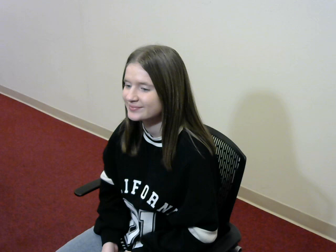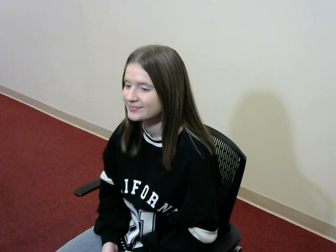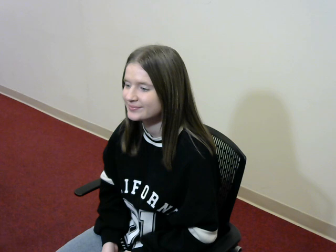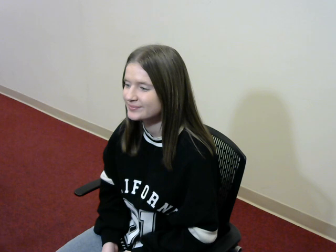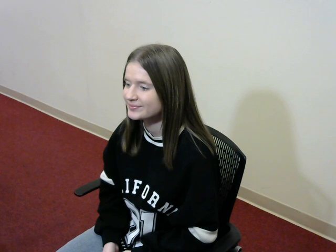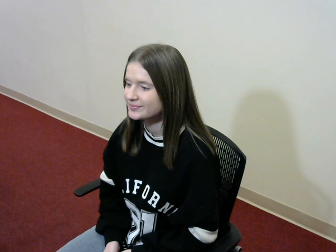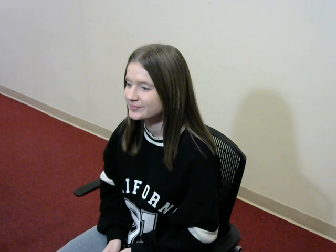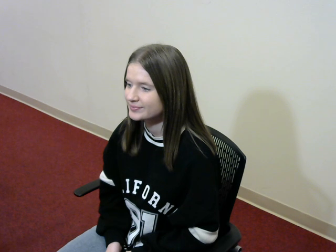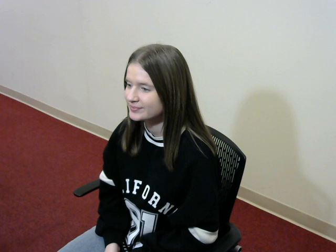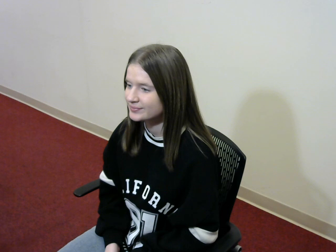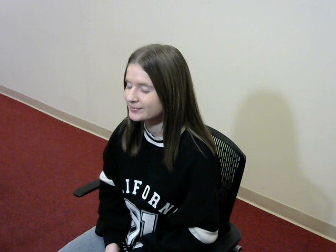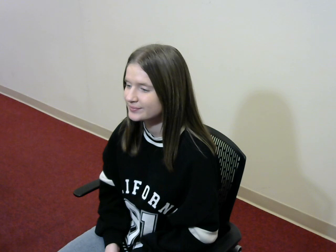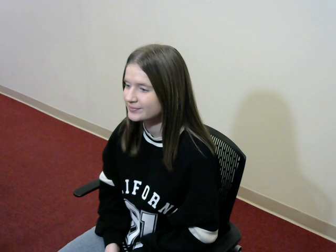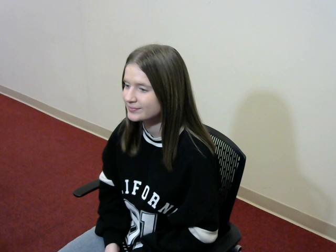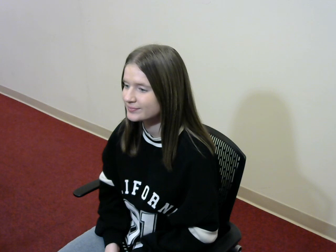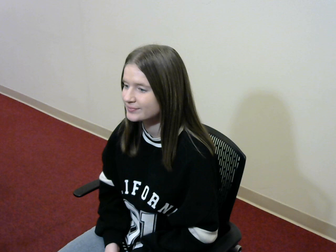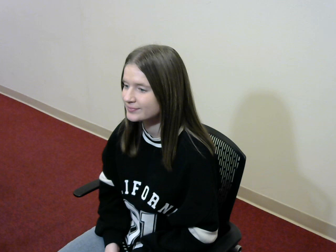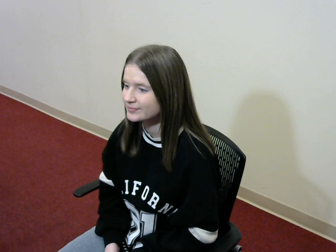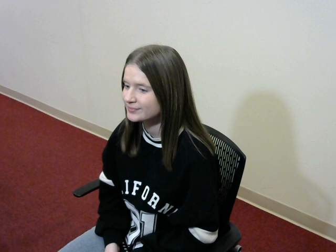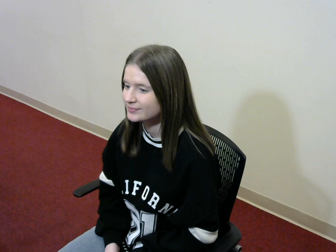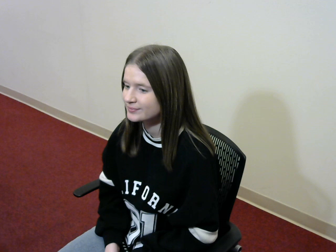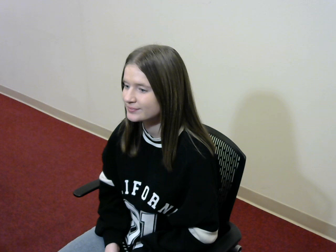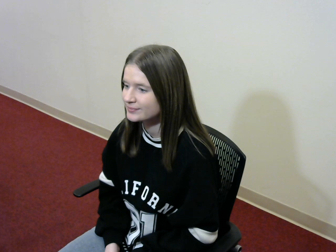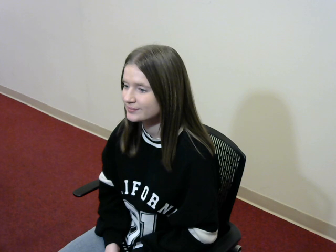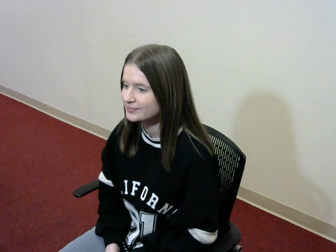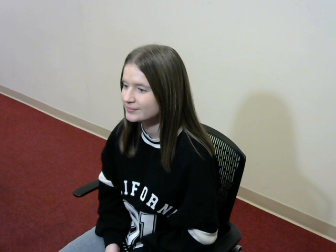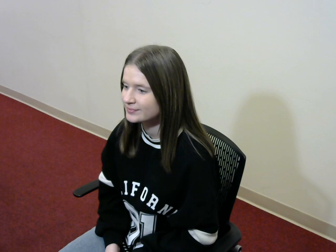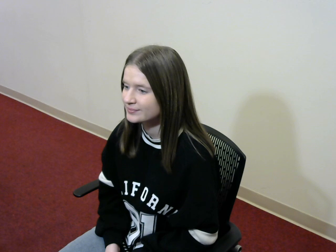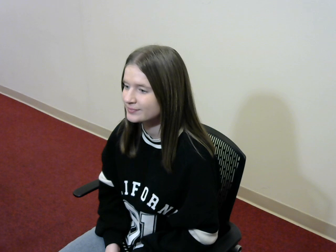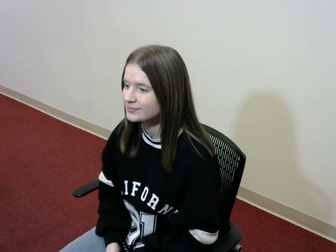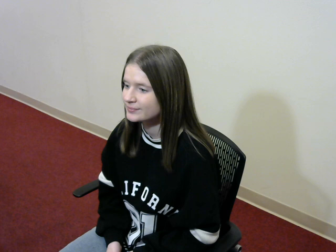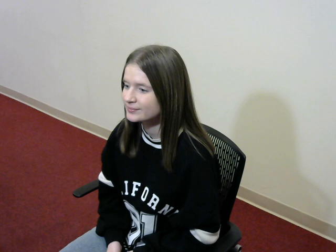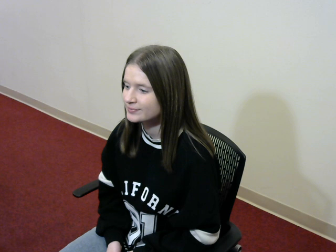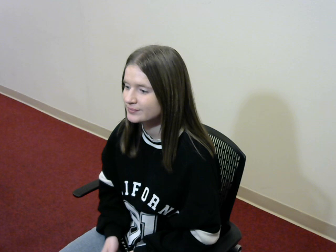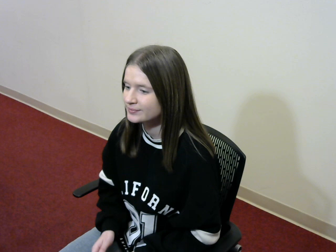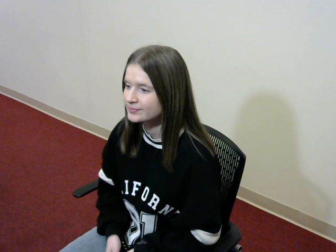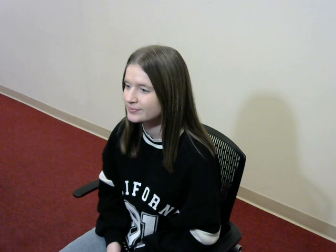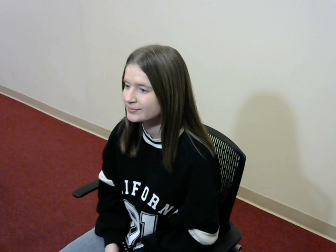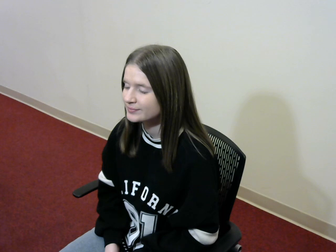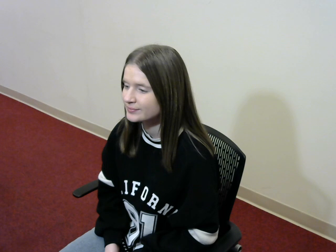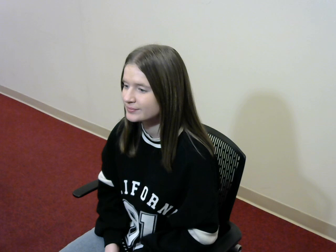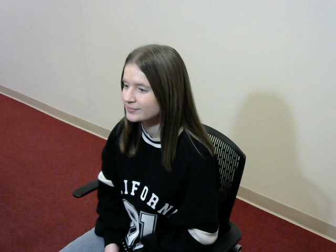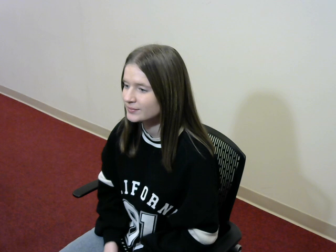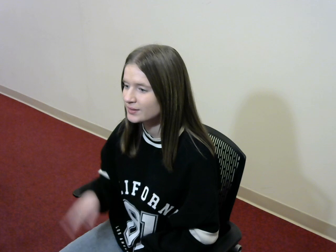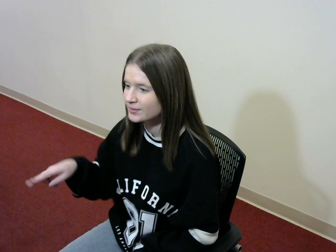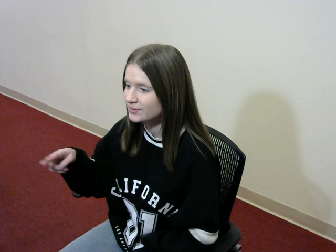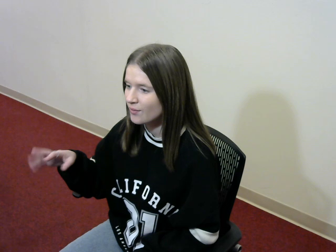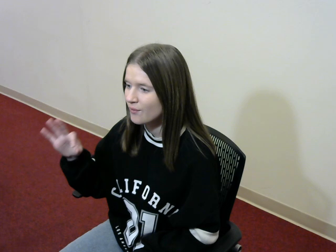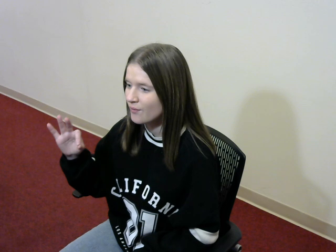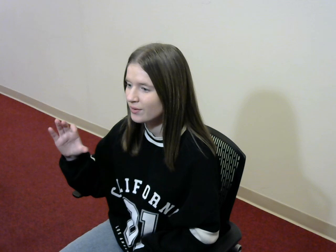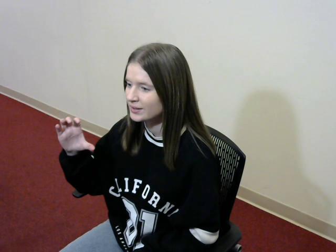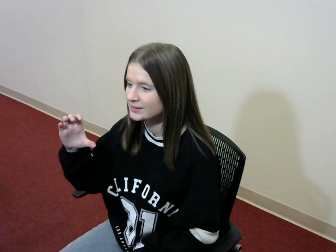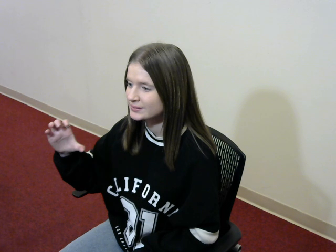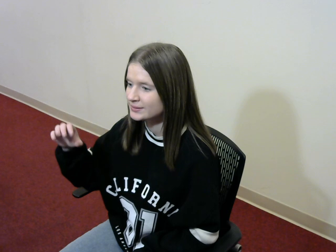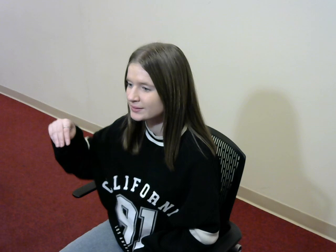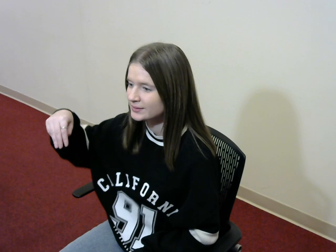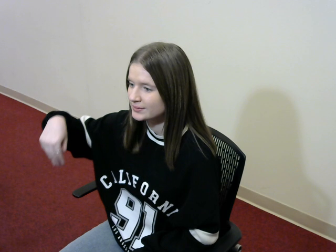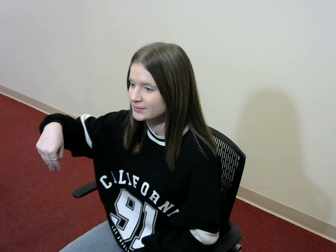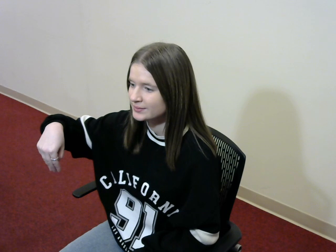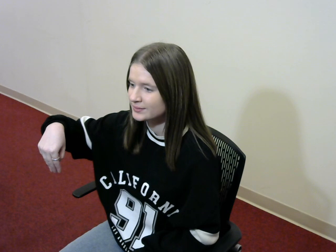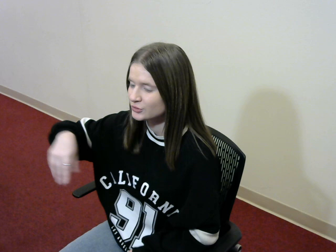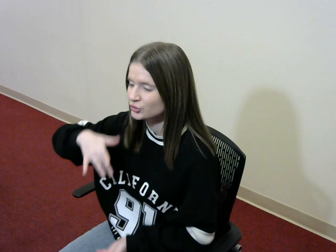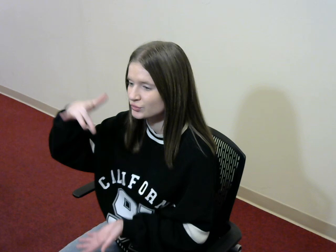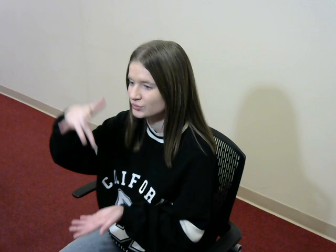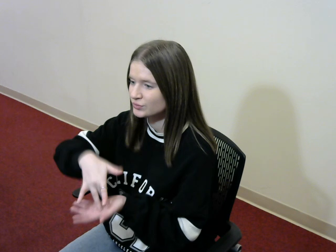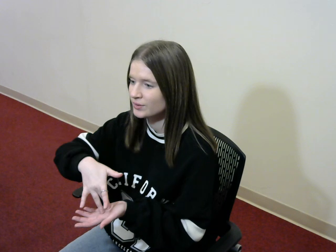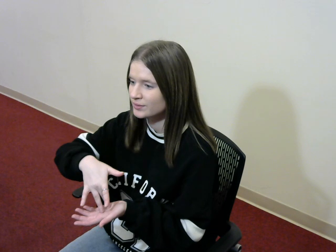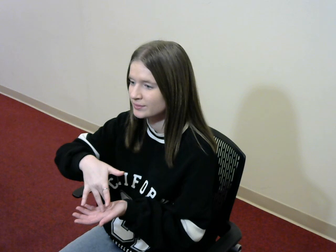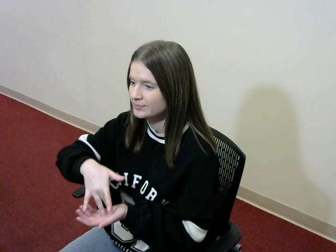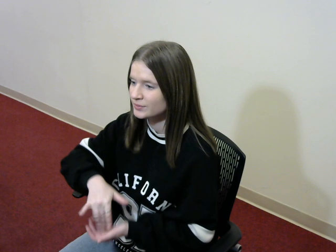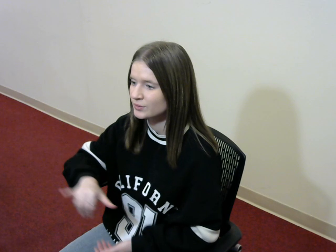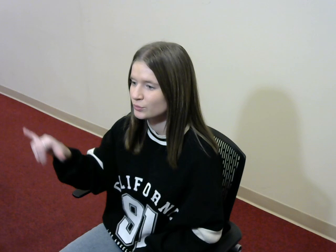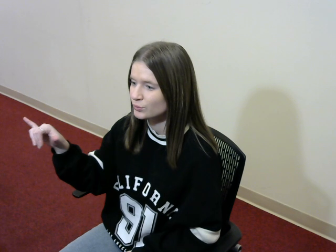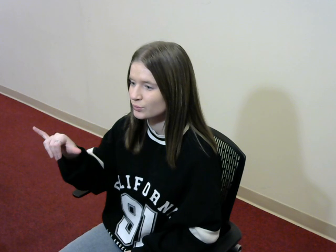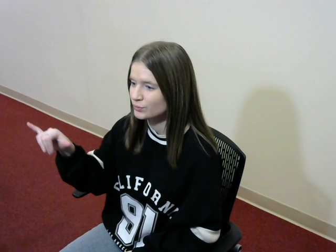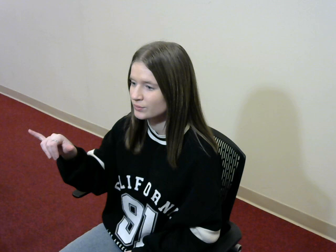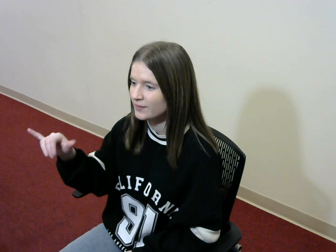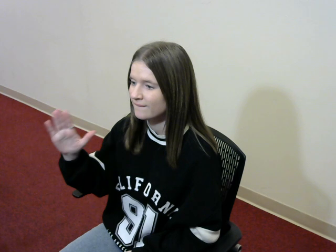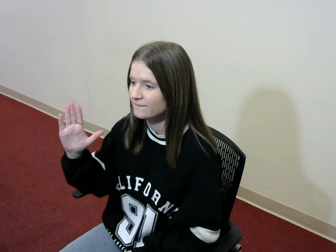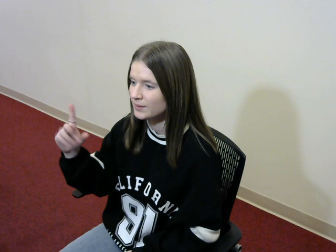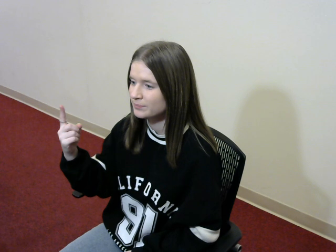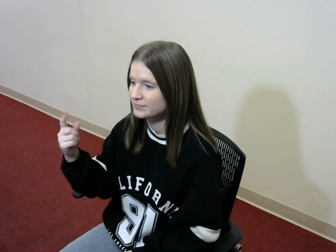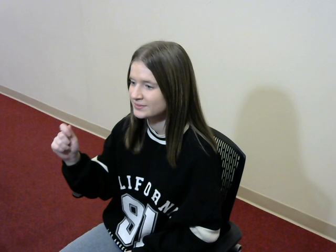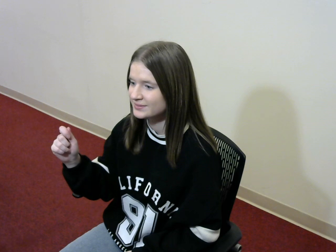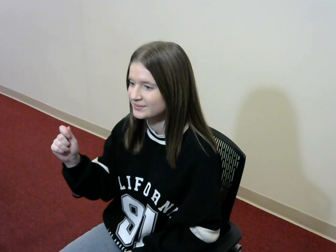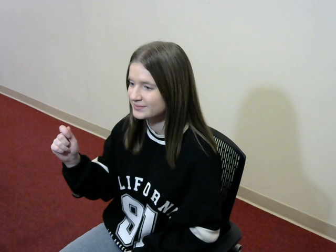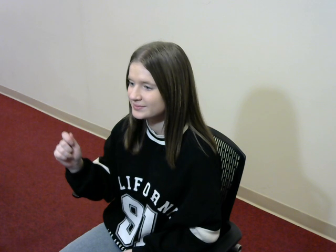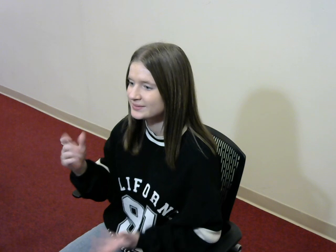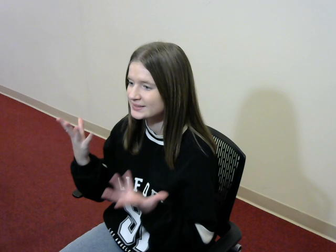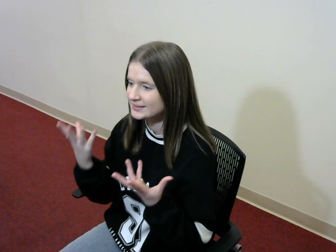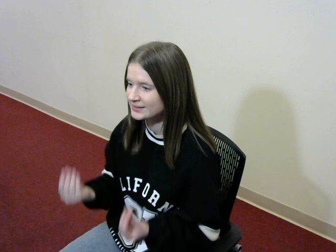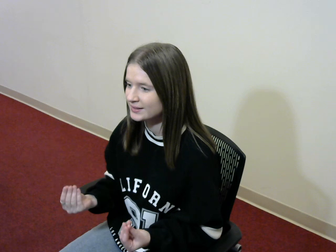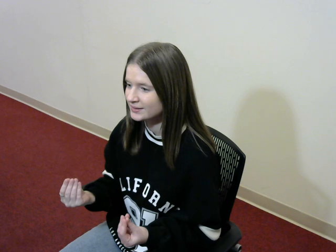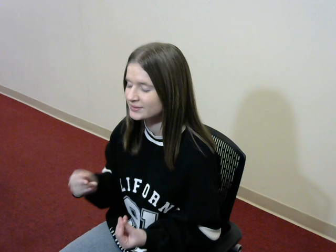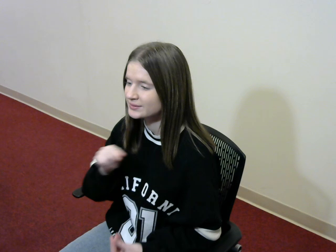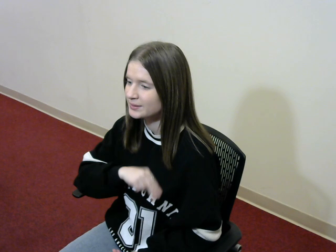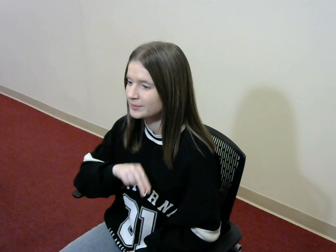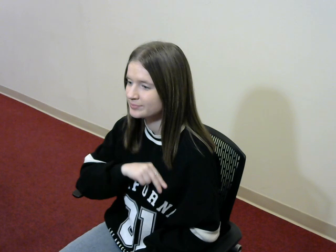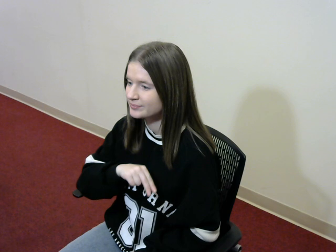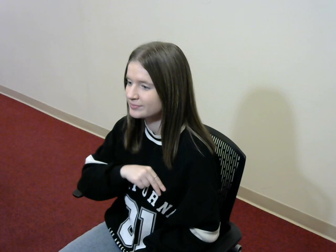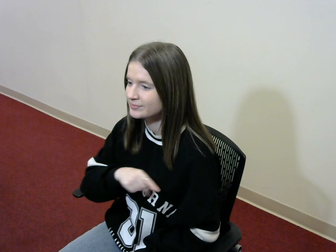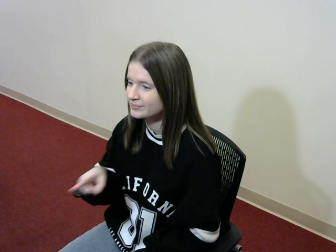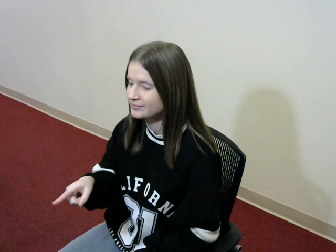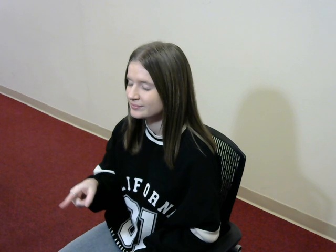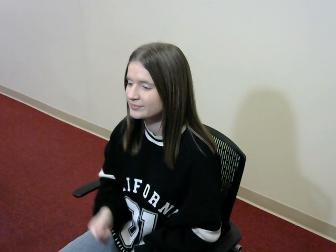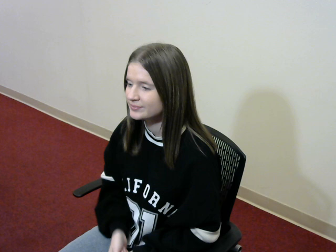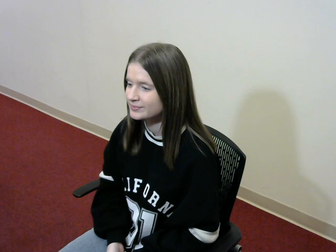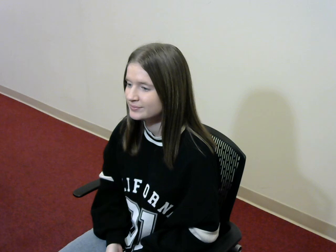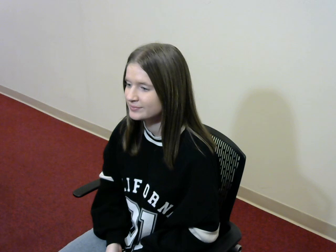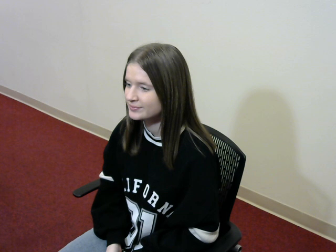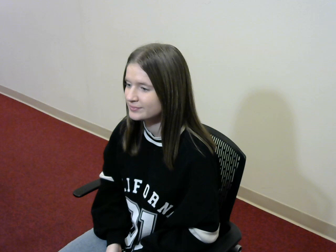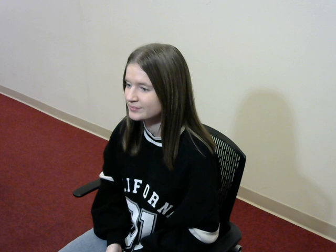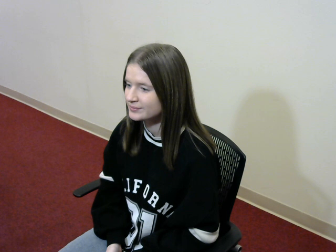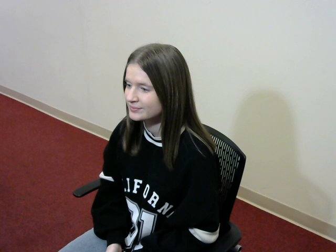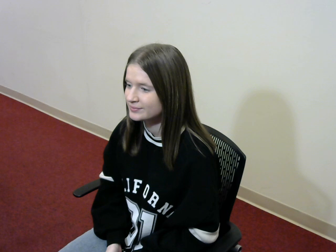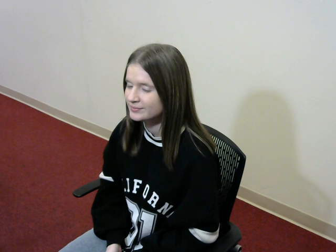DOST mərkəzləri şənbə və bazar günü işləyirmi?